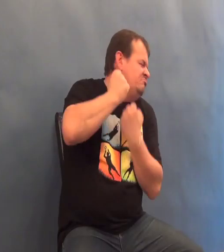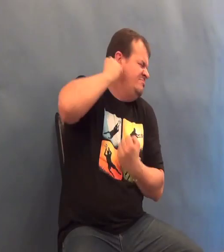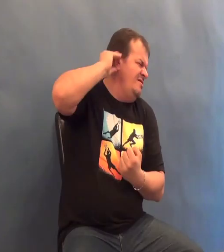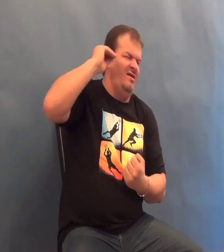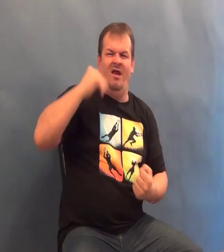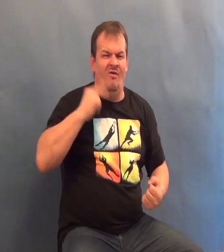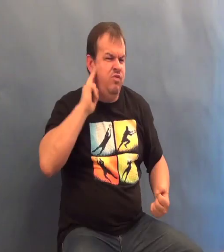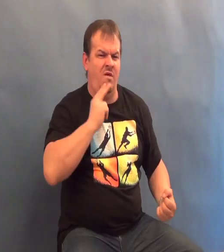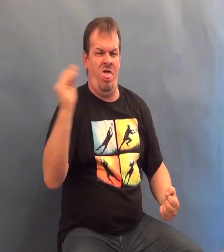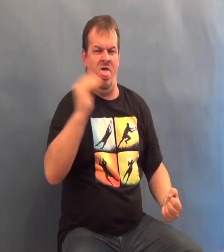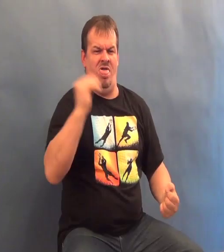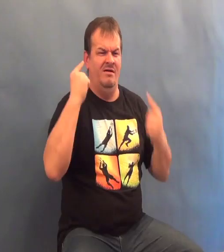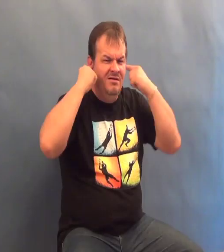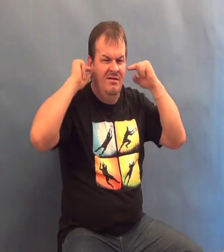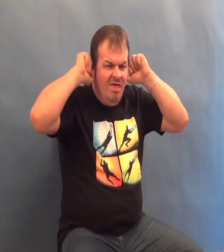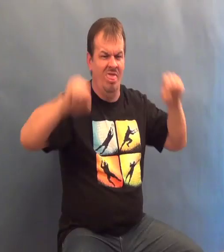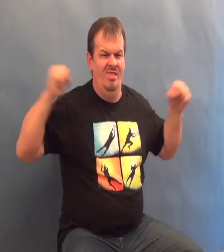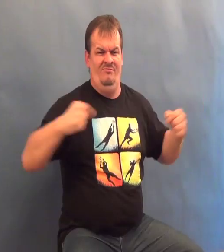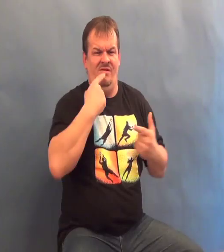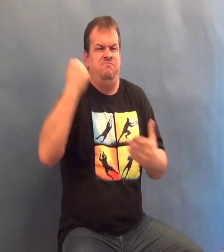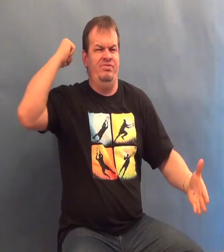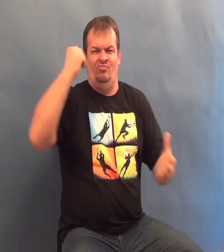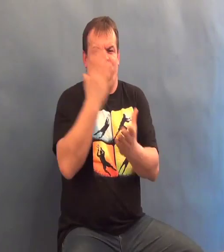"Jestem głuchy i należę do kategorii E, więc na co było to walenie?"